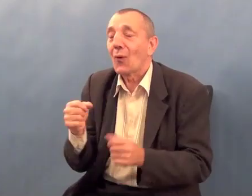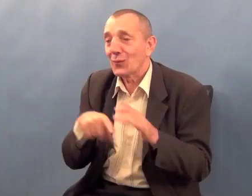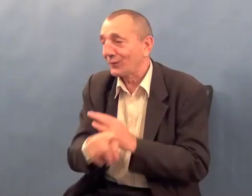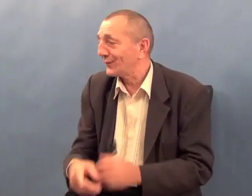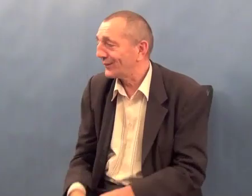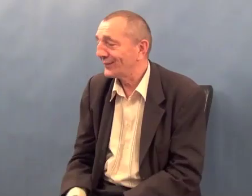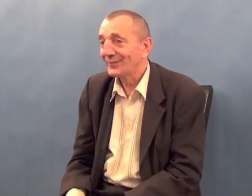Boi się, ucieka.